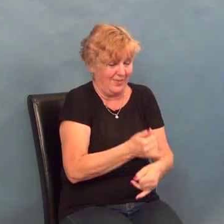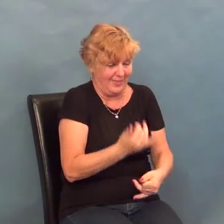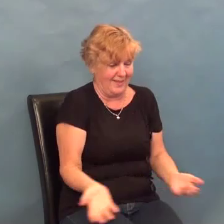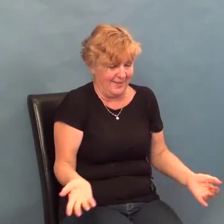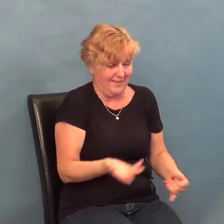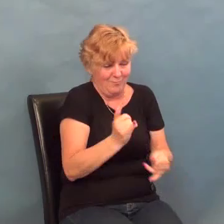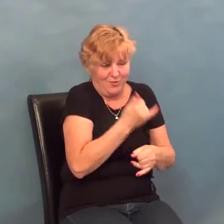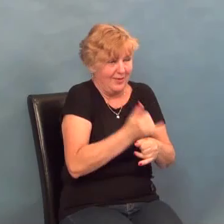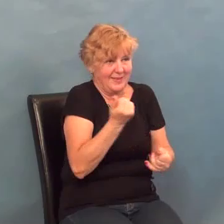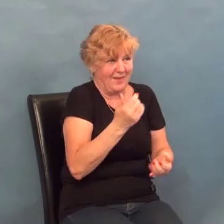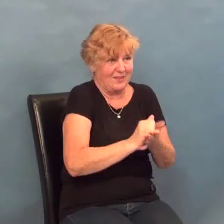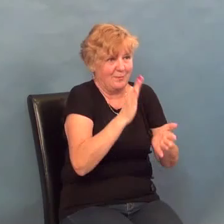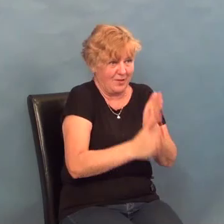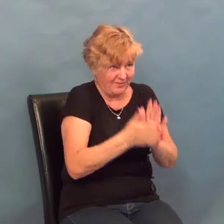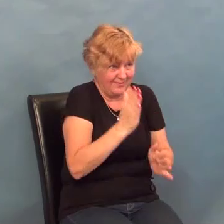W piątek zawsze sprzątam.